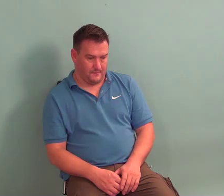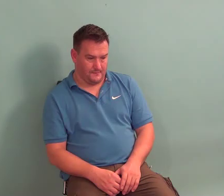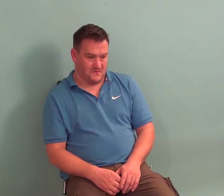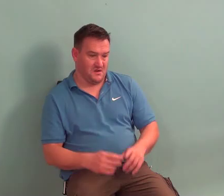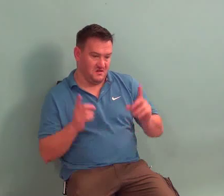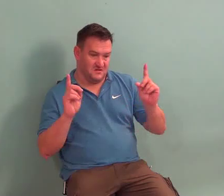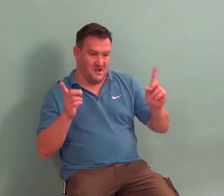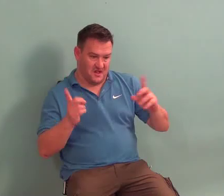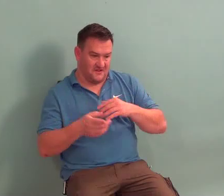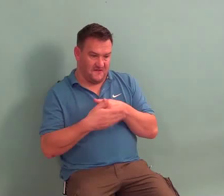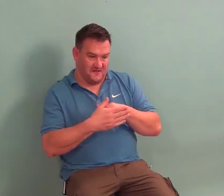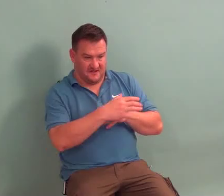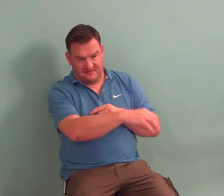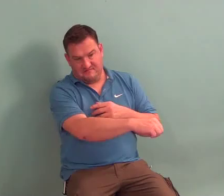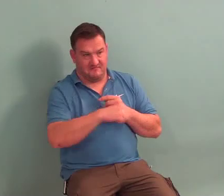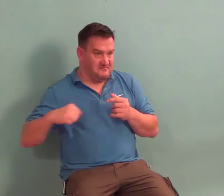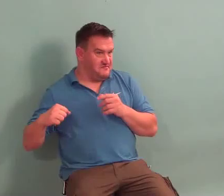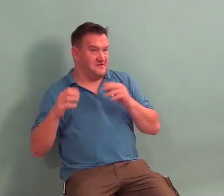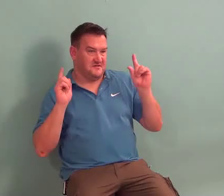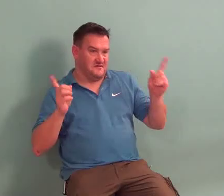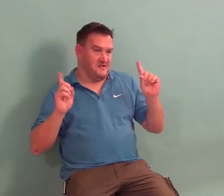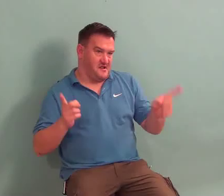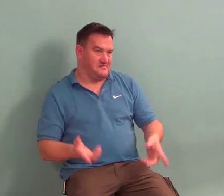Zakaz otwierania drzwi.